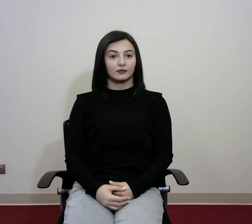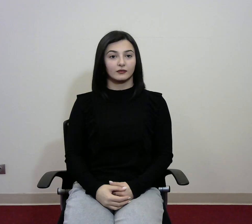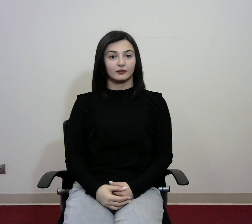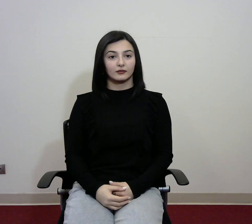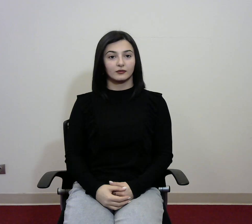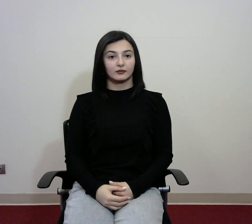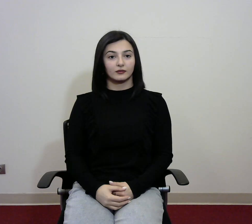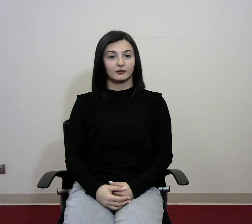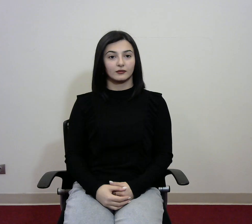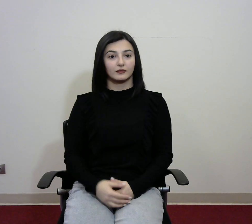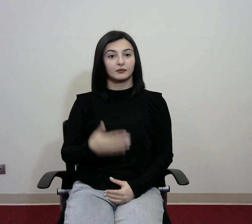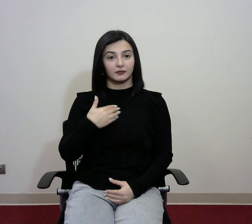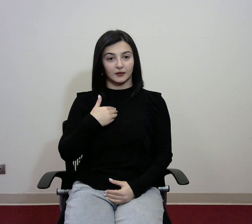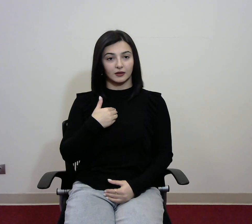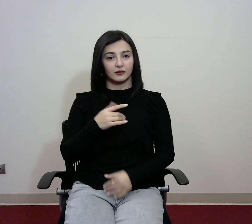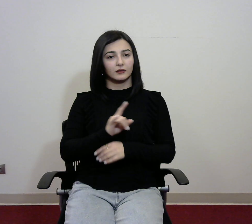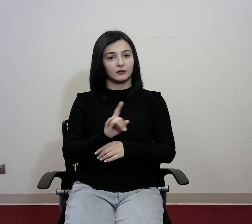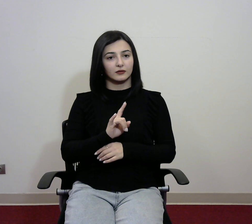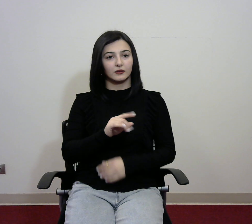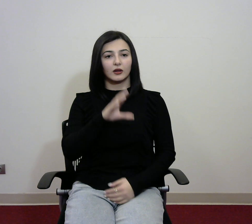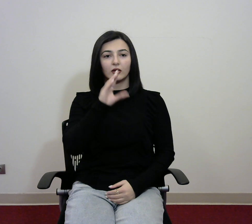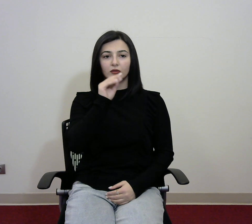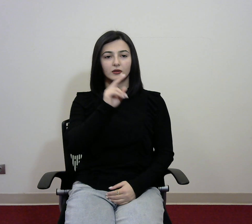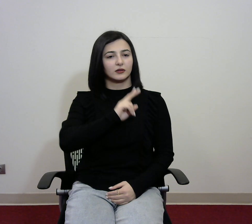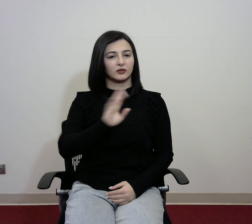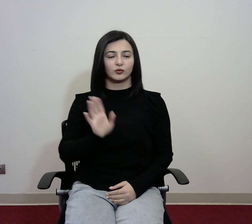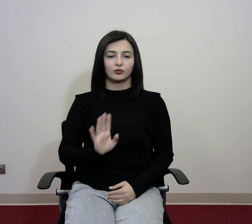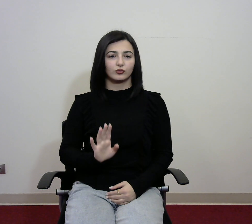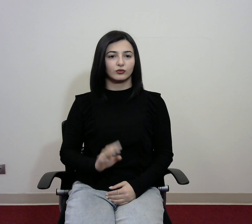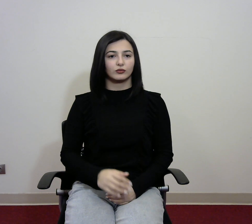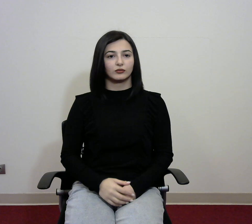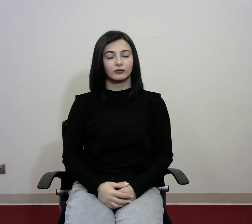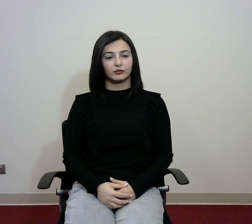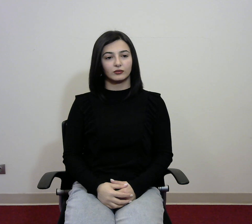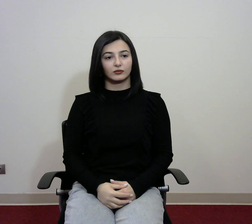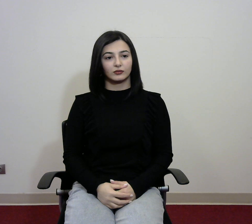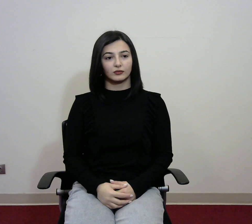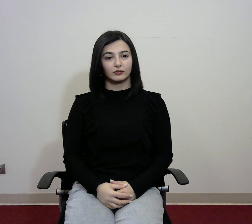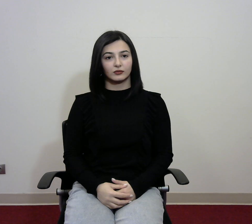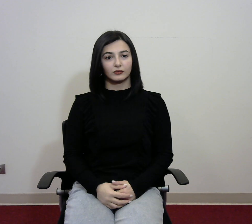Mən yalan danışmağı sevmirəm